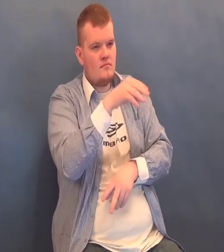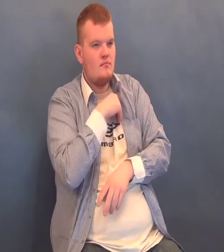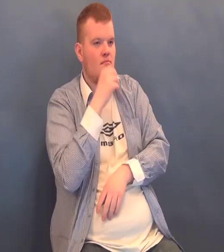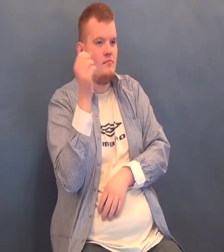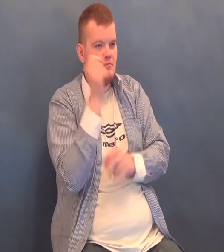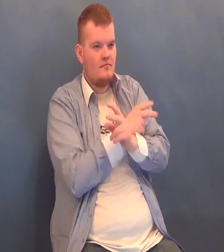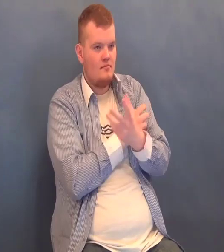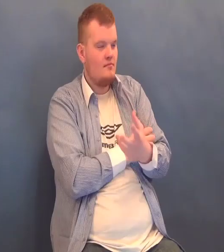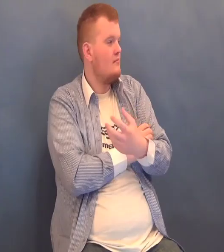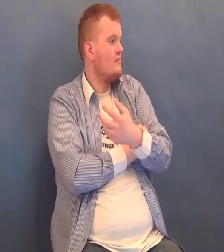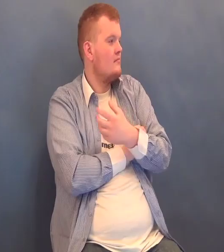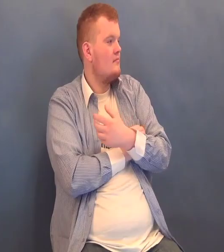Chcesz razem ze mną do kina?